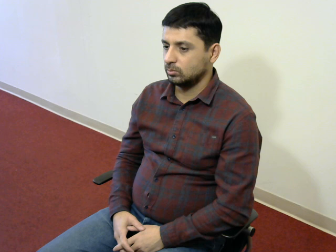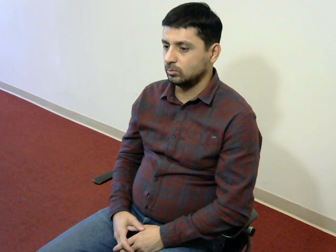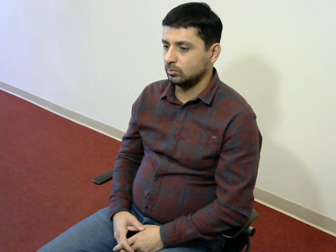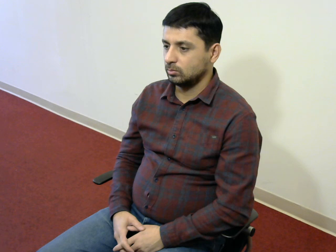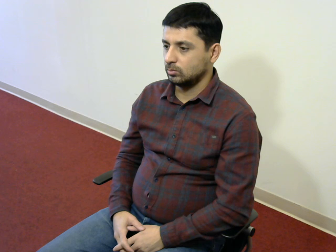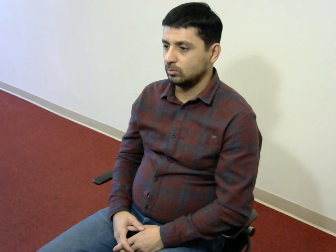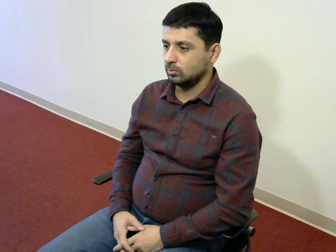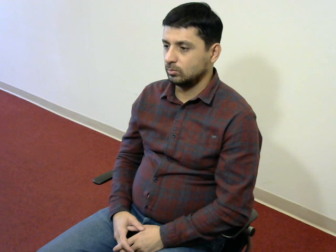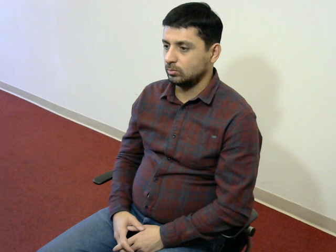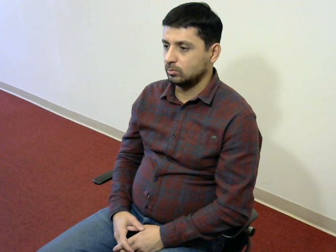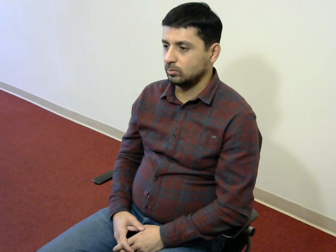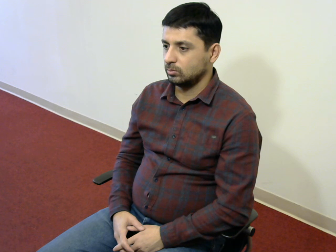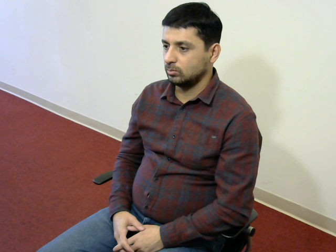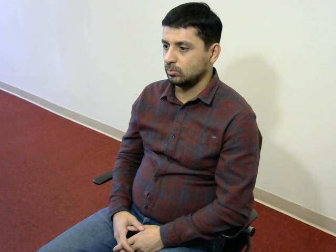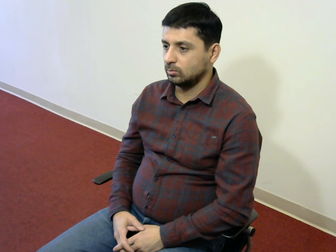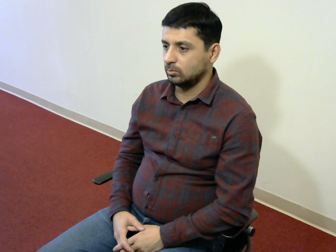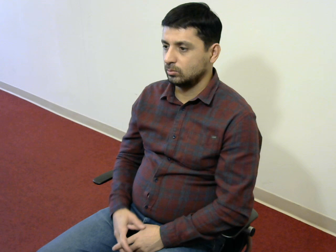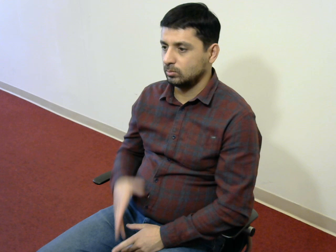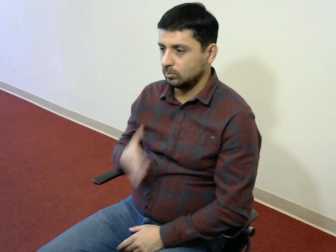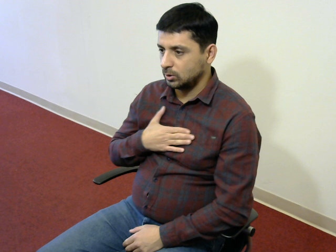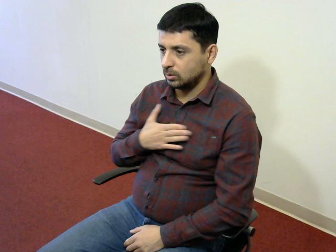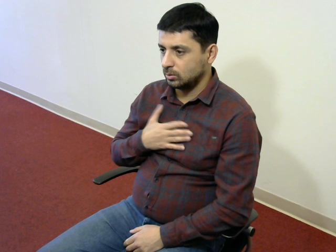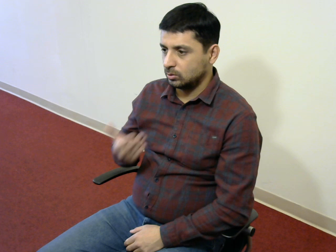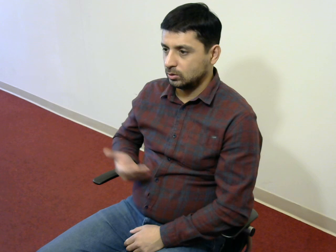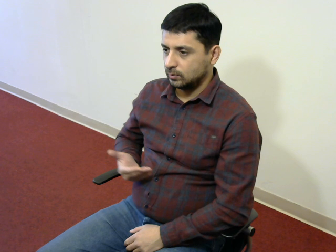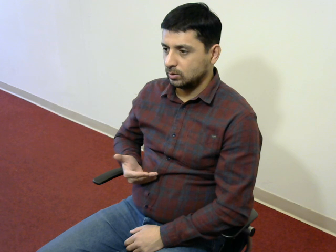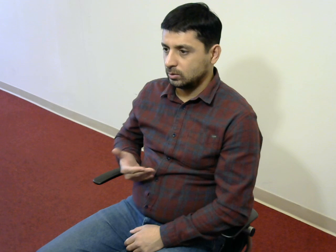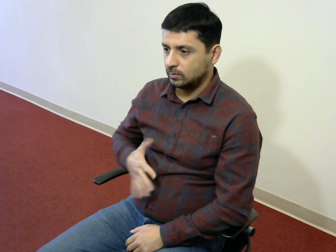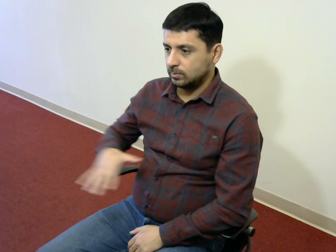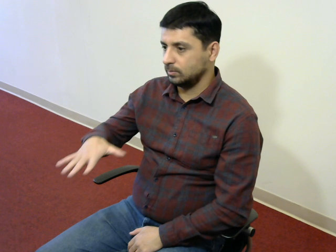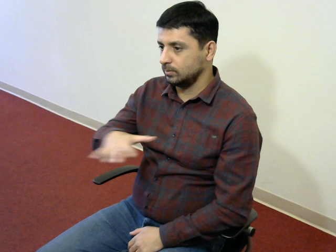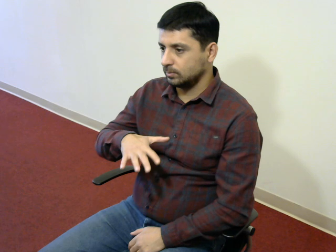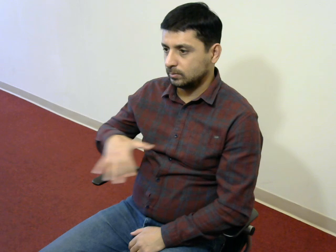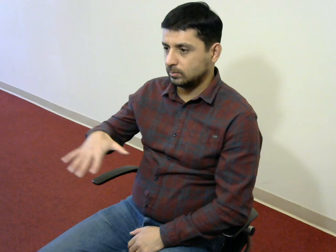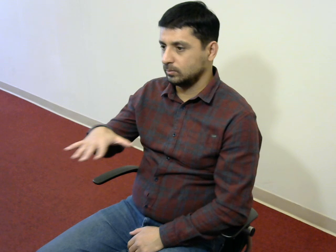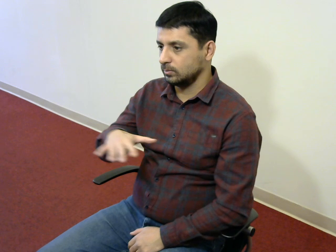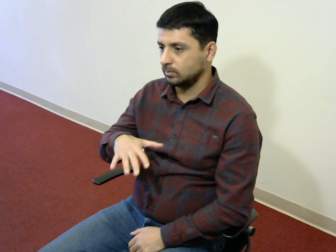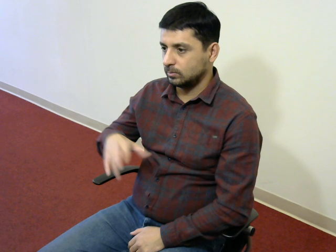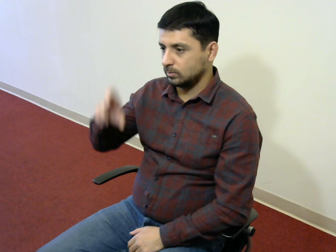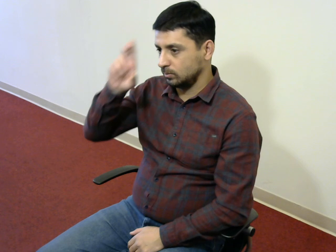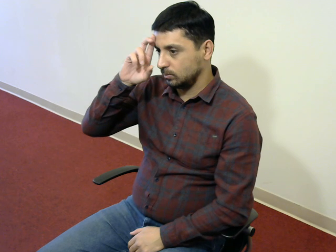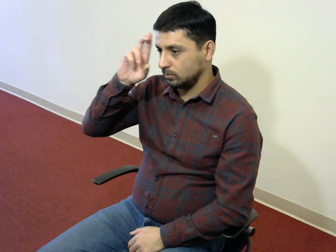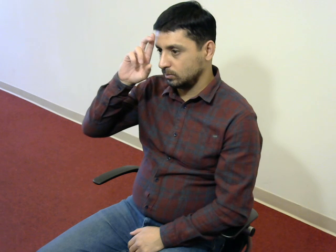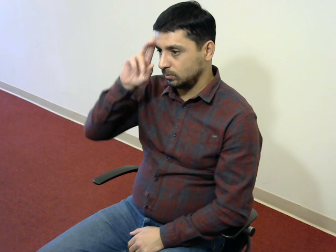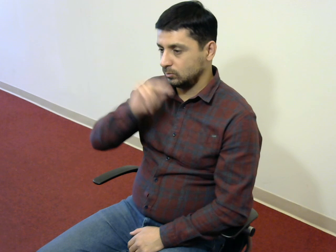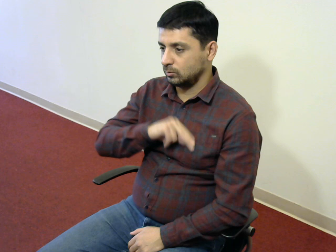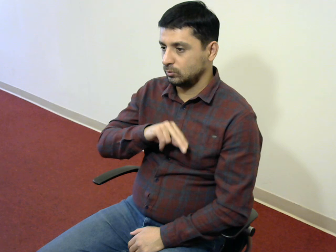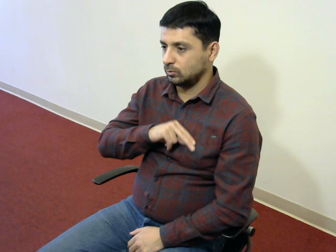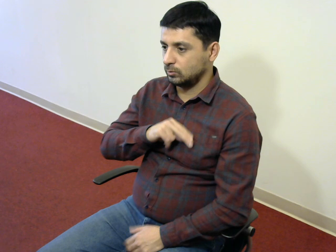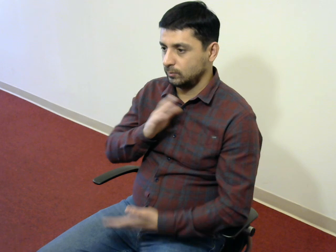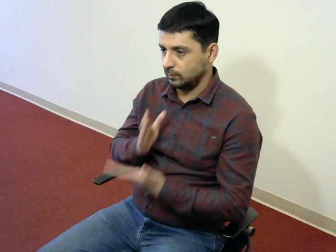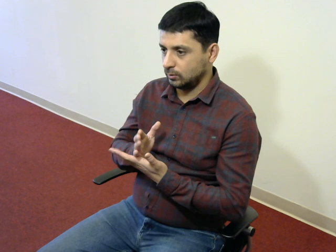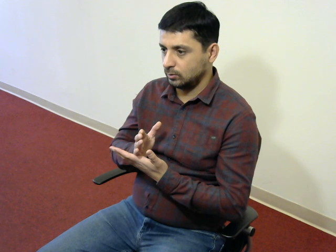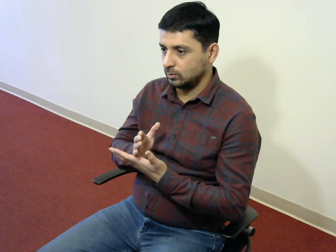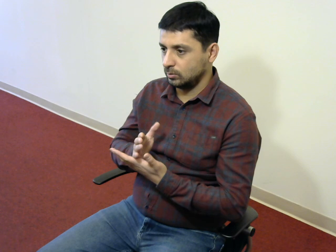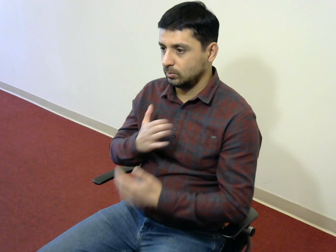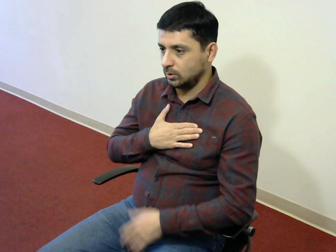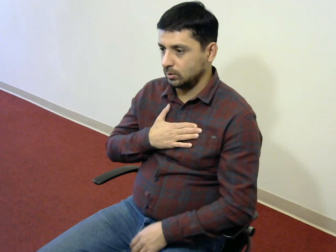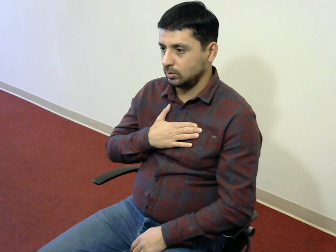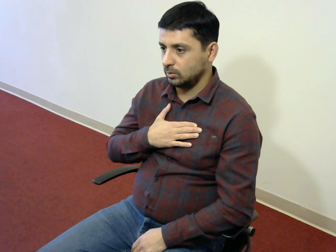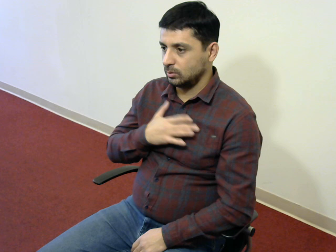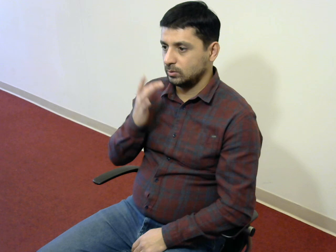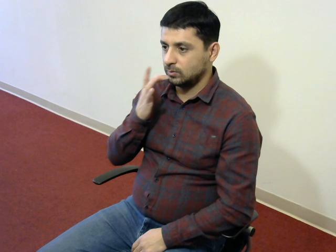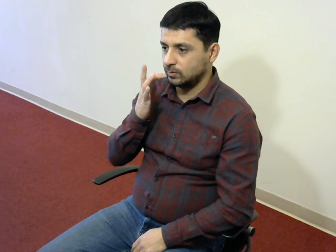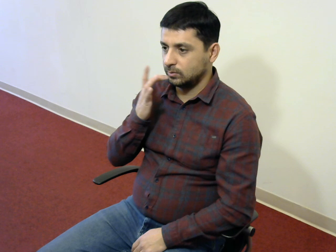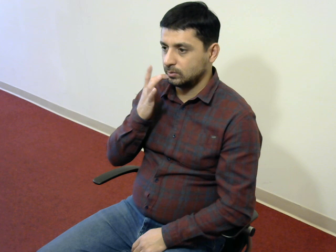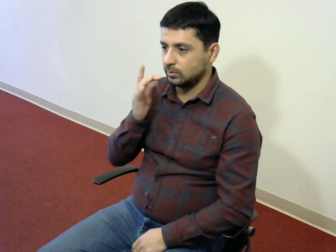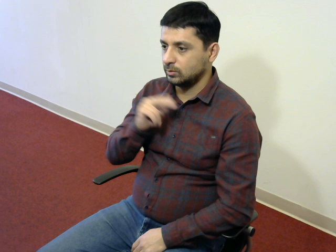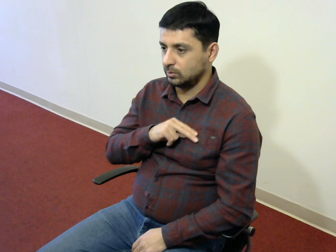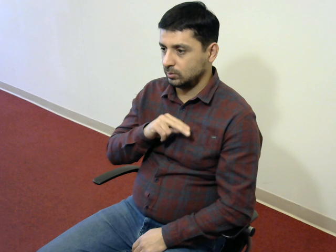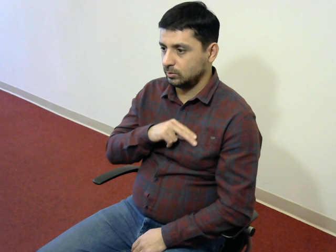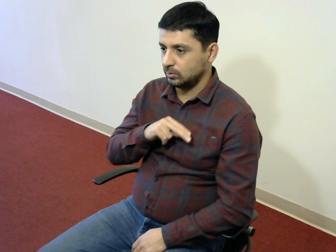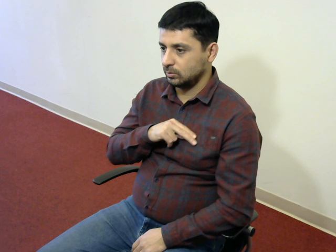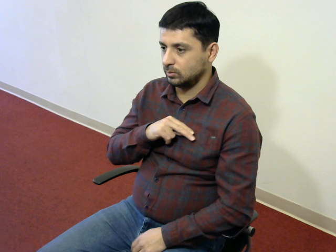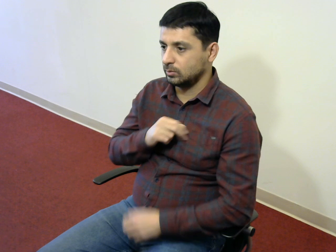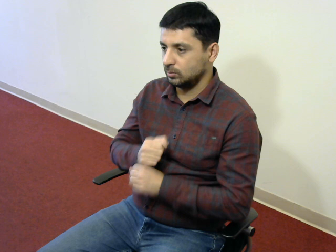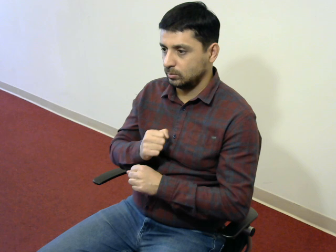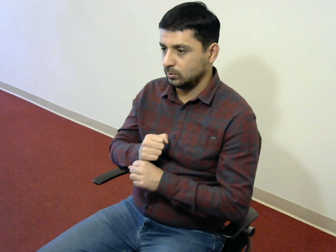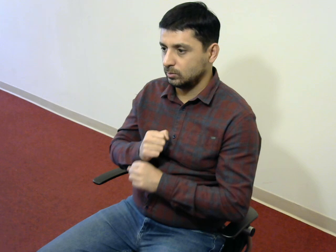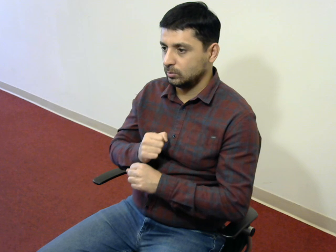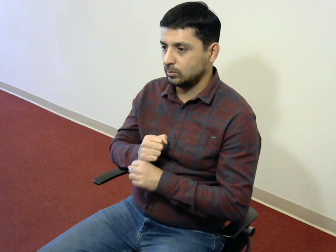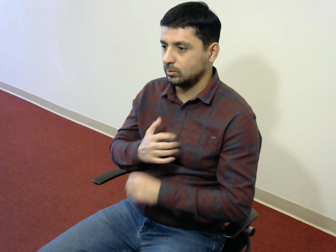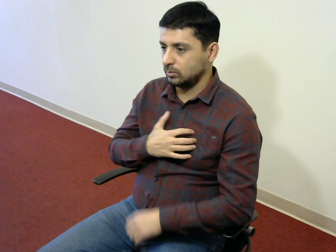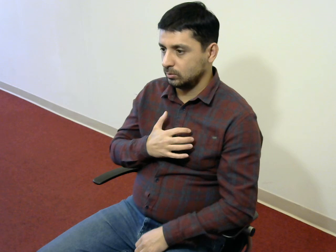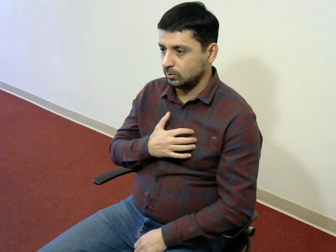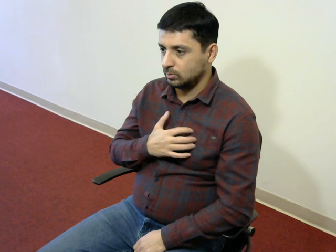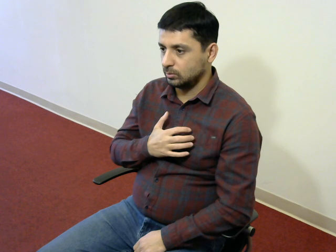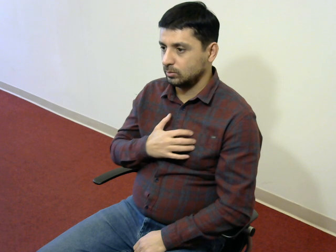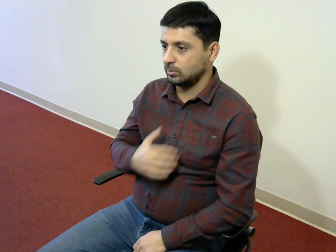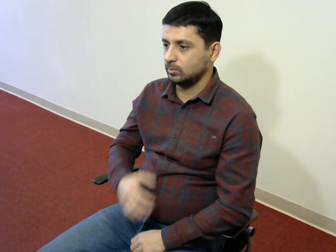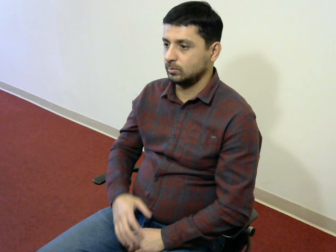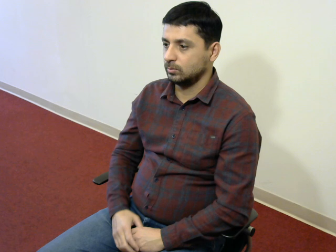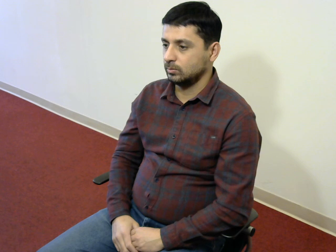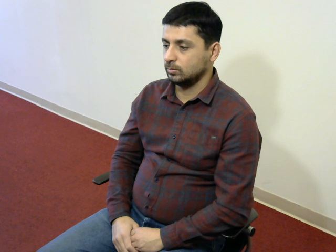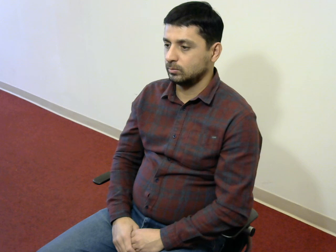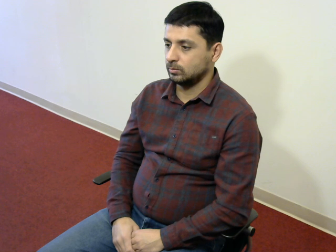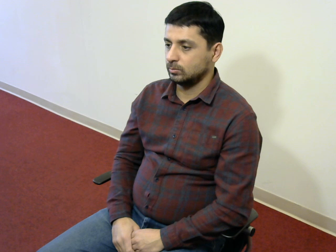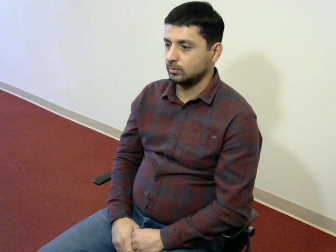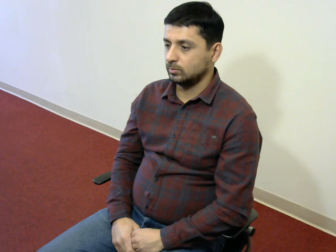Mənim yaşadığım ərazidə dövlət işi var, mən həmin işdə işləmək istəyirəm